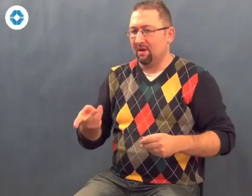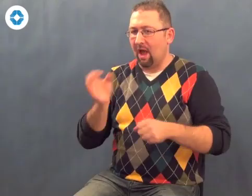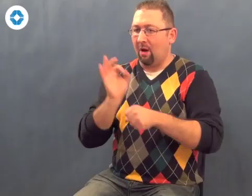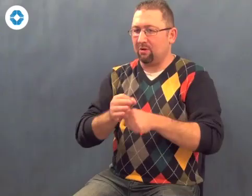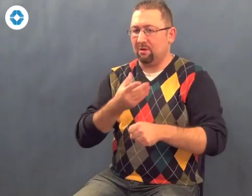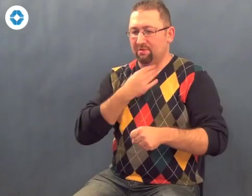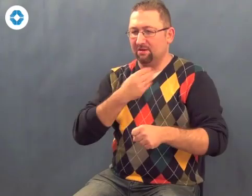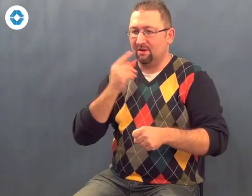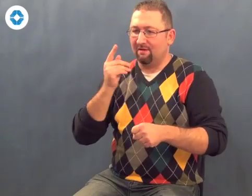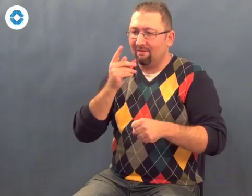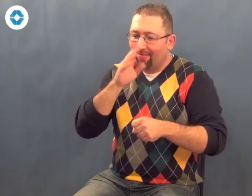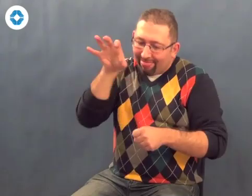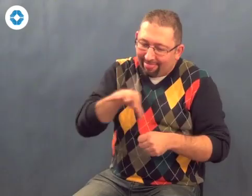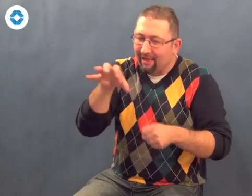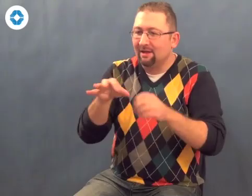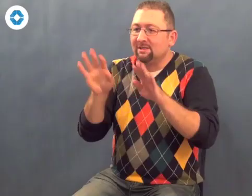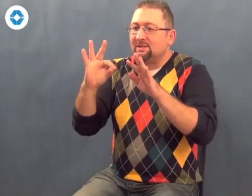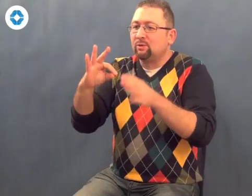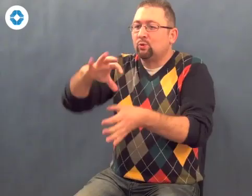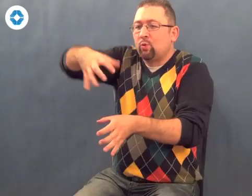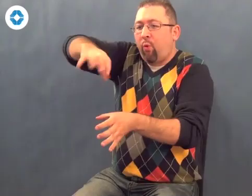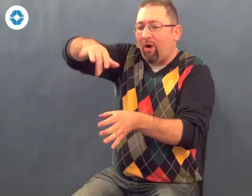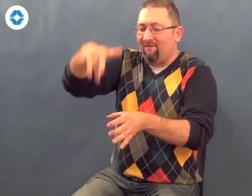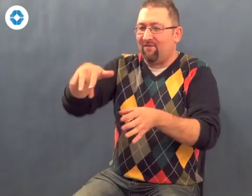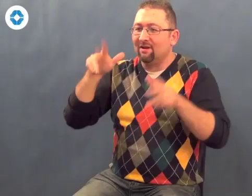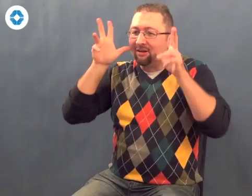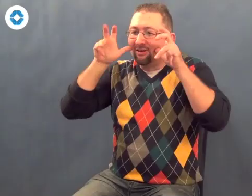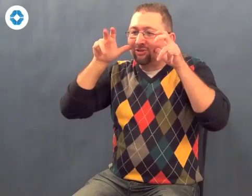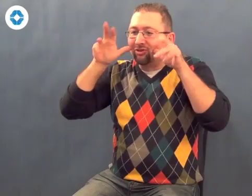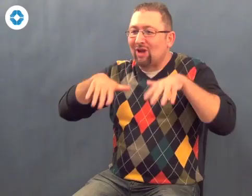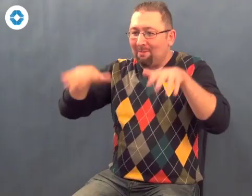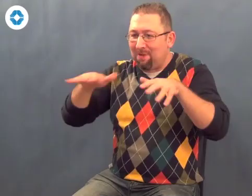Pies przygląda się żabie siedzącej w słoju.